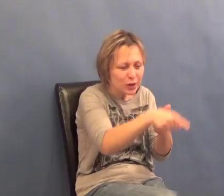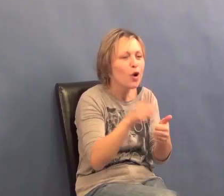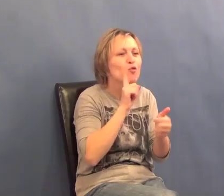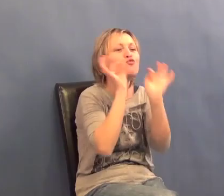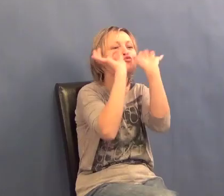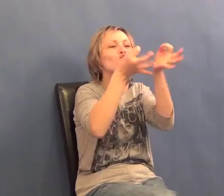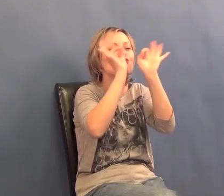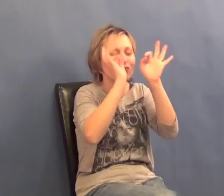A chłopiec mówi: dobrze, dobrze.